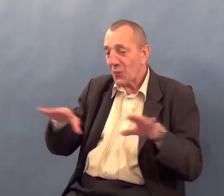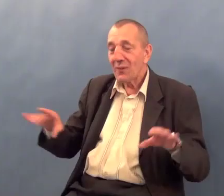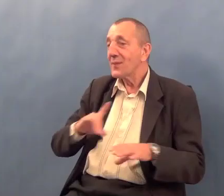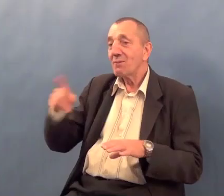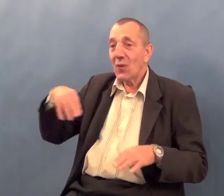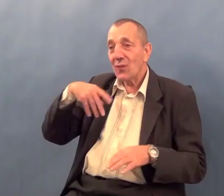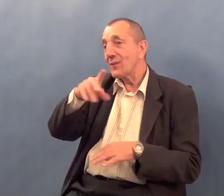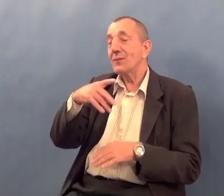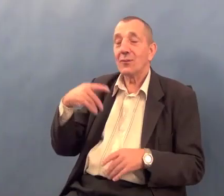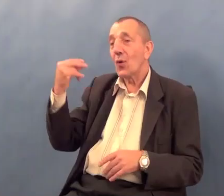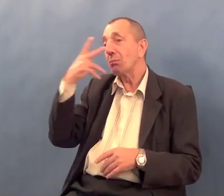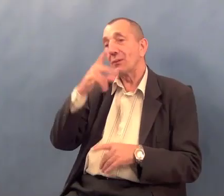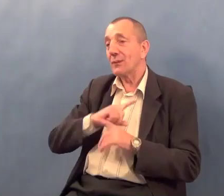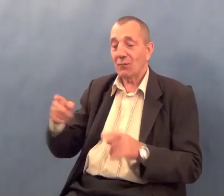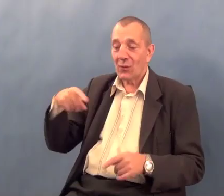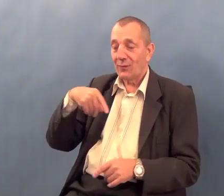Po pływaniu nie wolno iść się opalać.